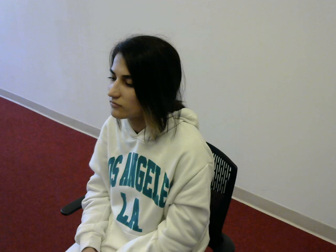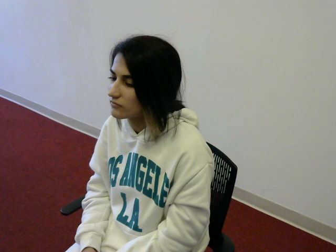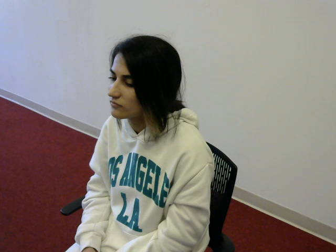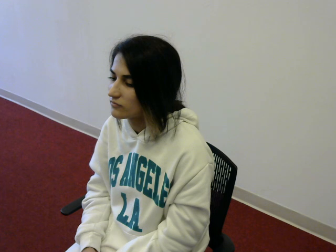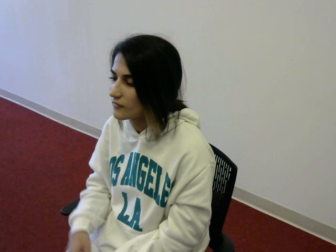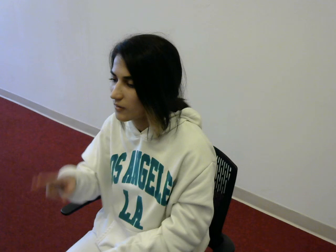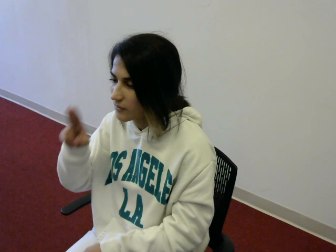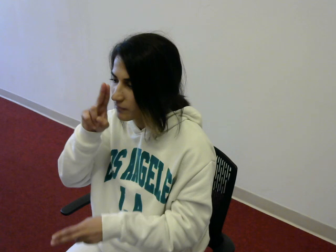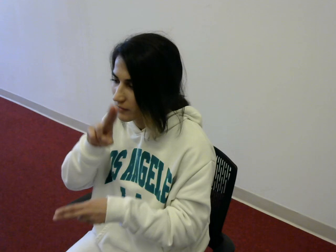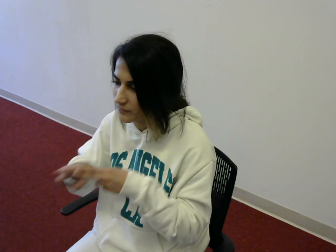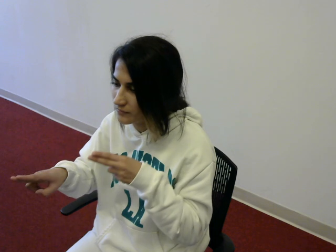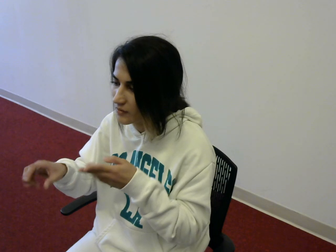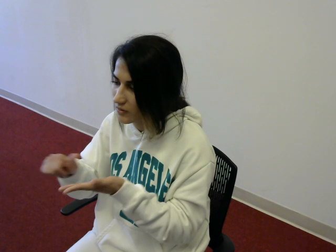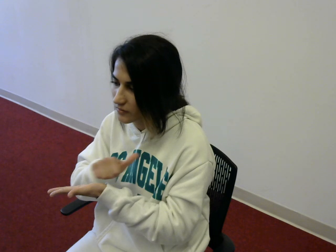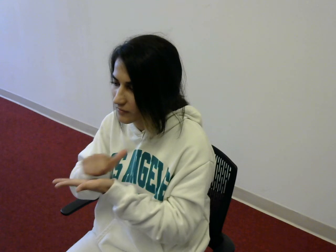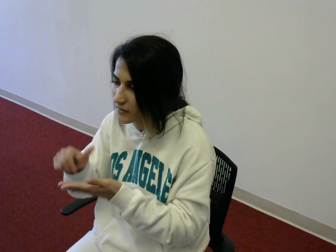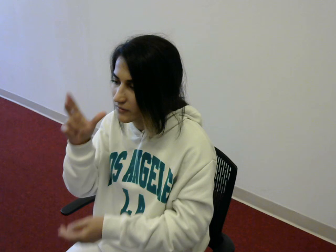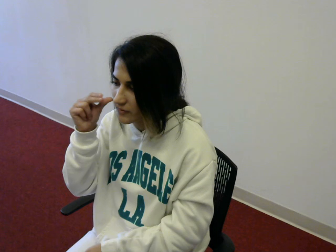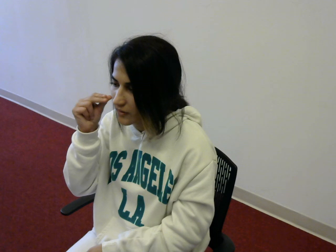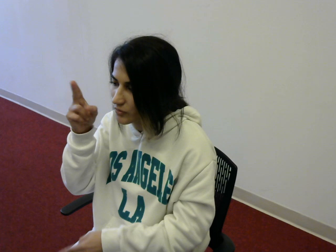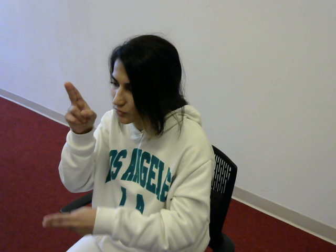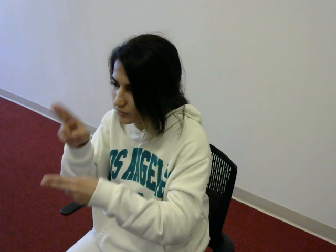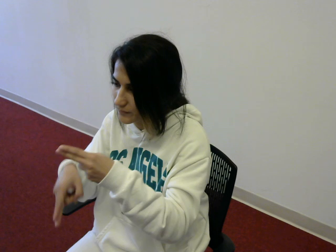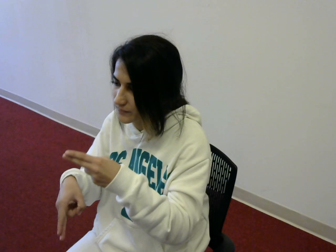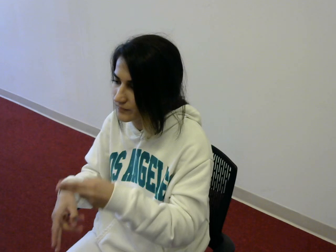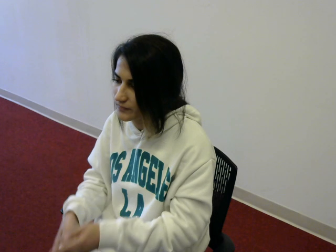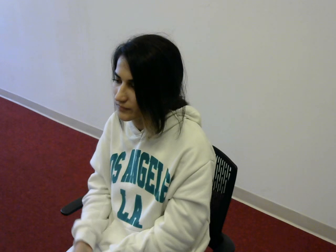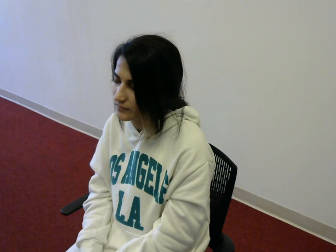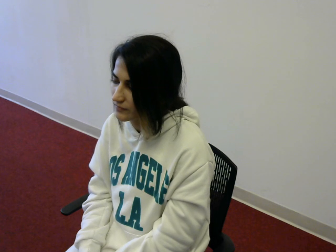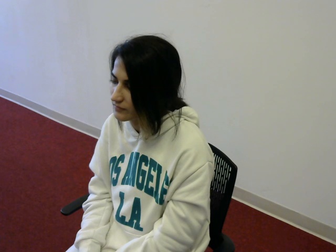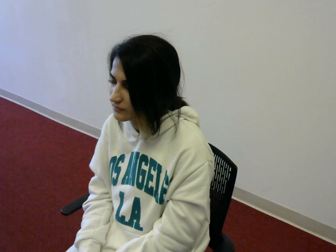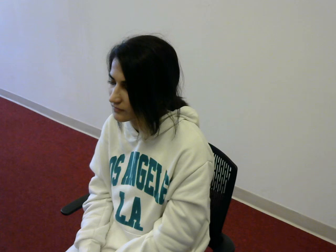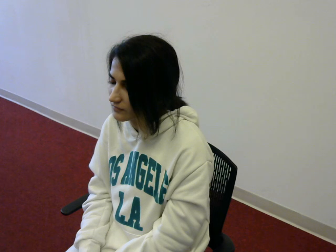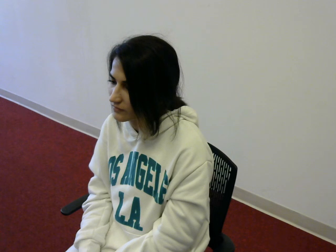İtmiş sənədin vaxtı bitib